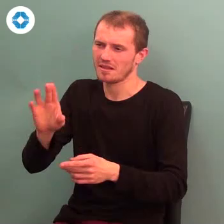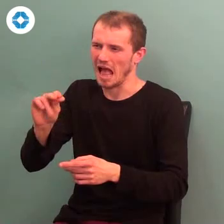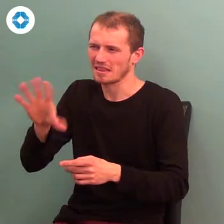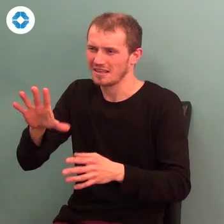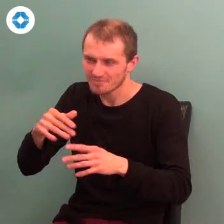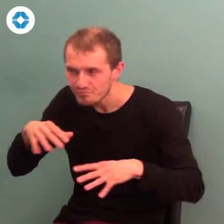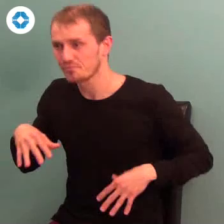Kret wychyla się i śmierdzi.